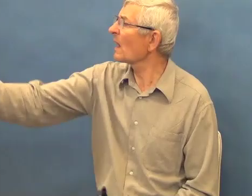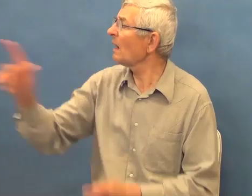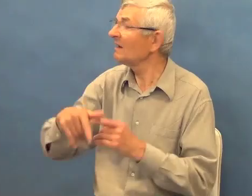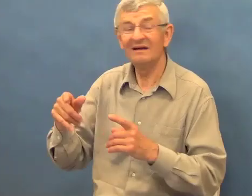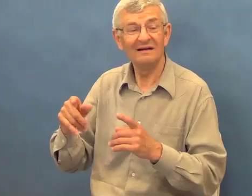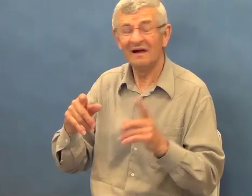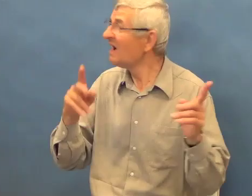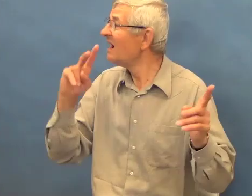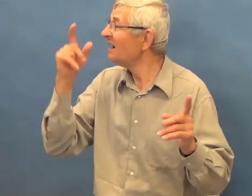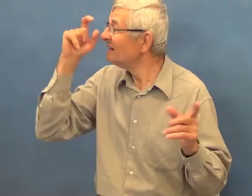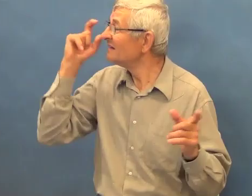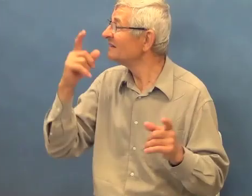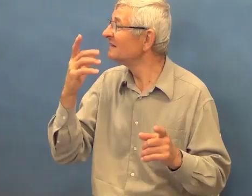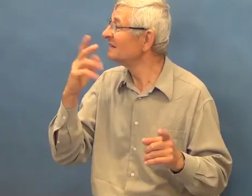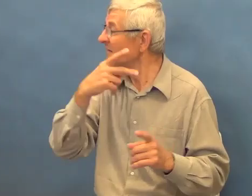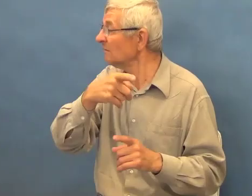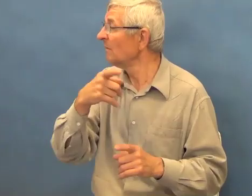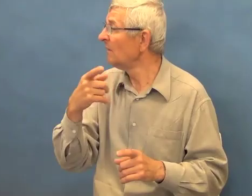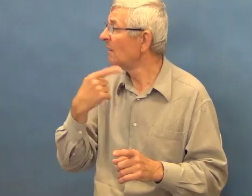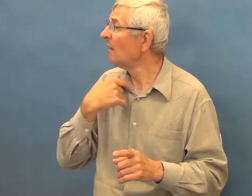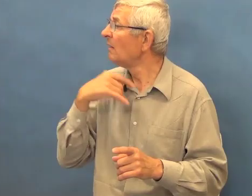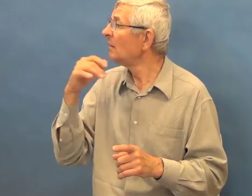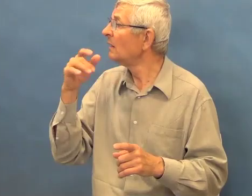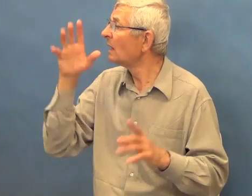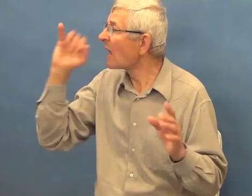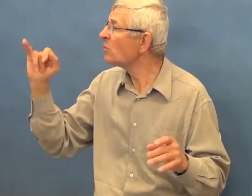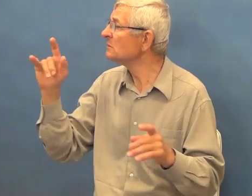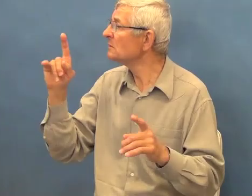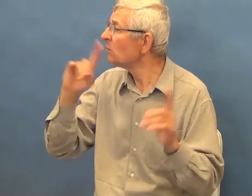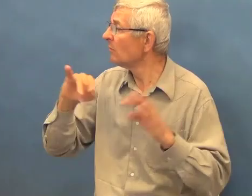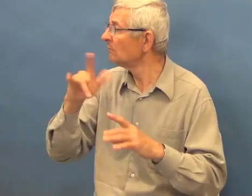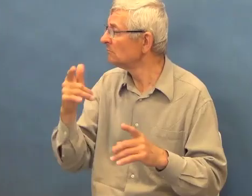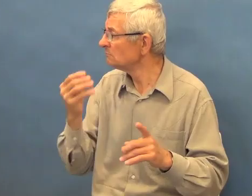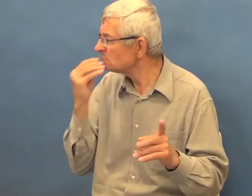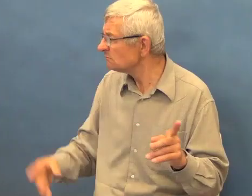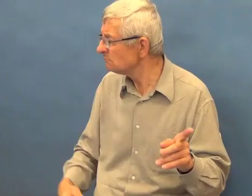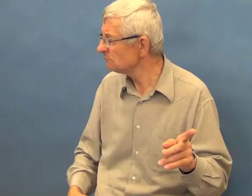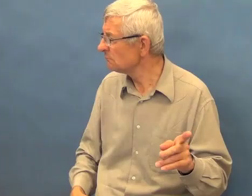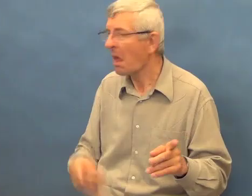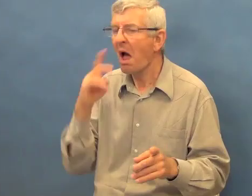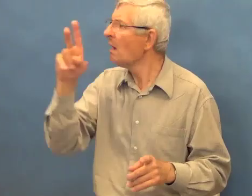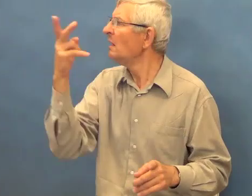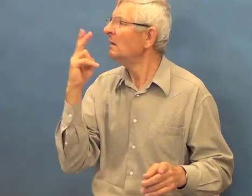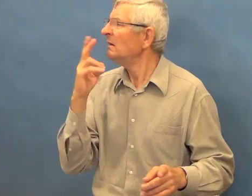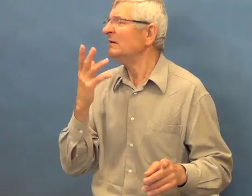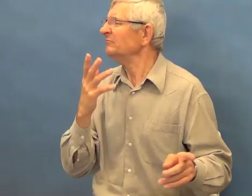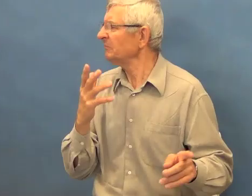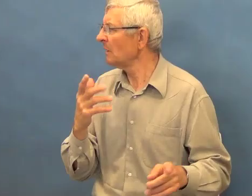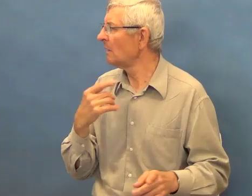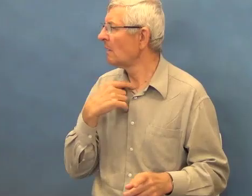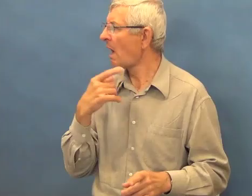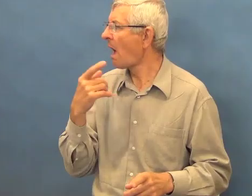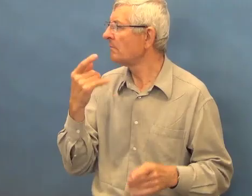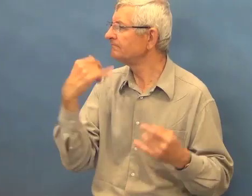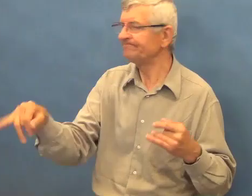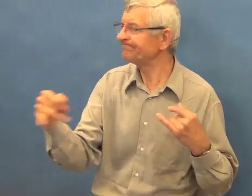Ale ten drugi człowiek, jak jestem u adwokata to tłumaczy świetnie, a inni mi mówili, że nie bardzo, u każdego jest inaczej.